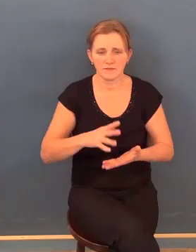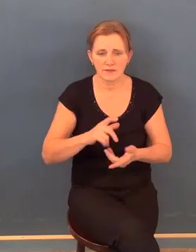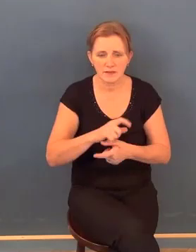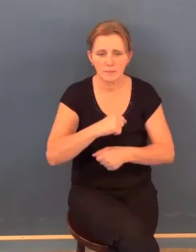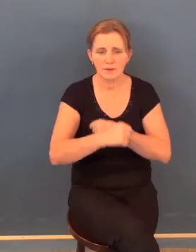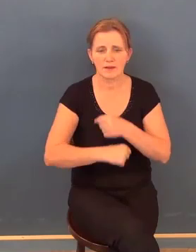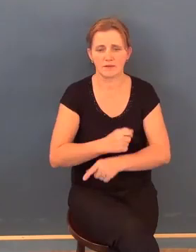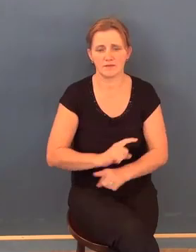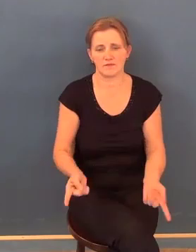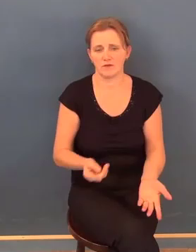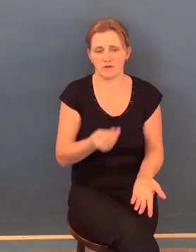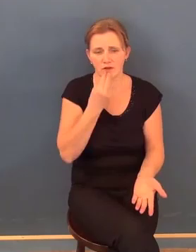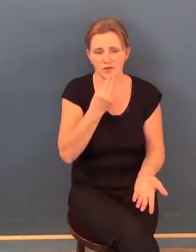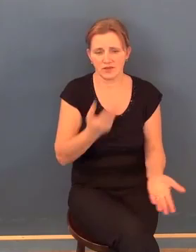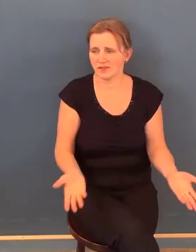W czasie pracy nie wolno jeść.